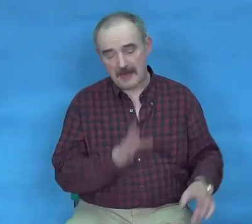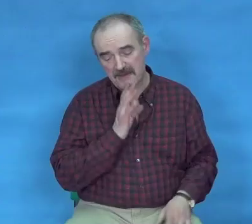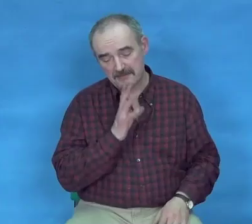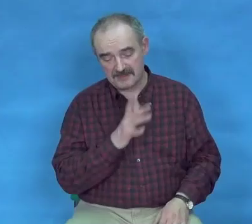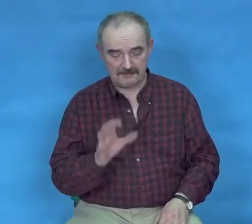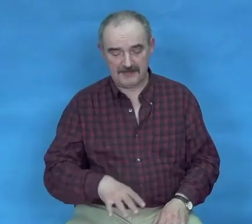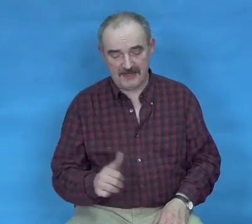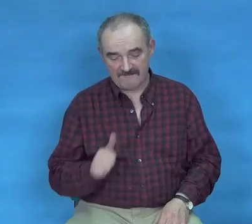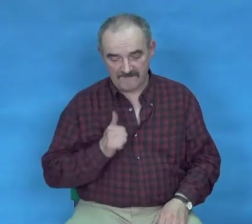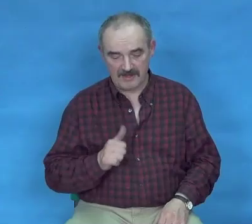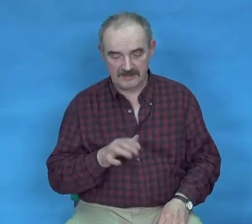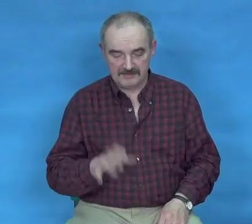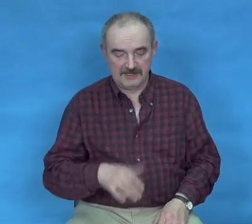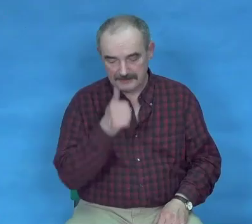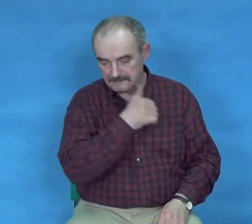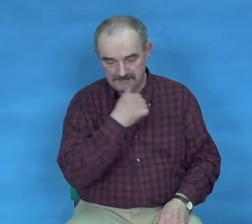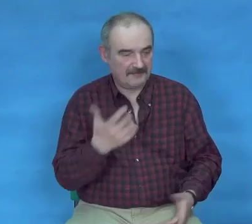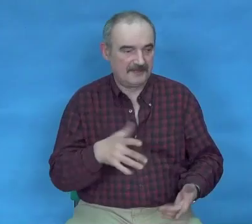Jakby znak wojskowy, tajny.